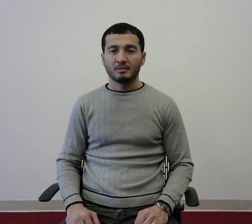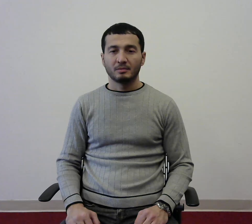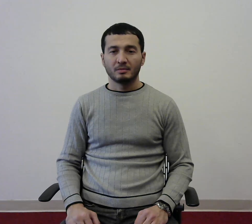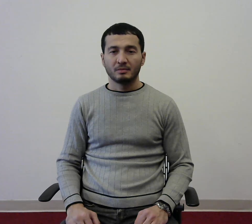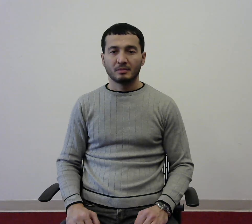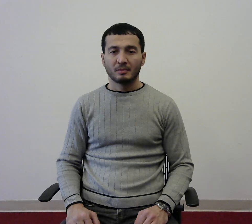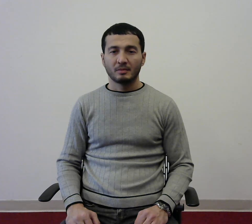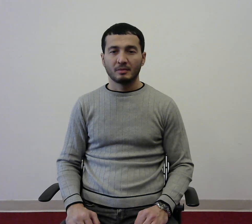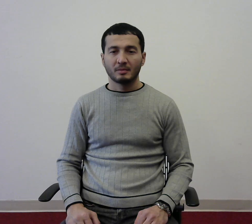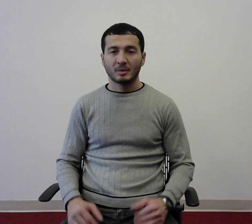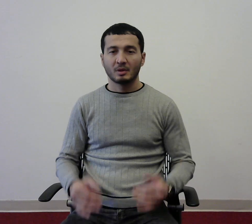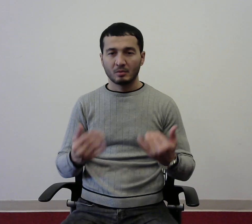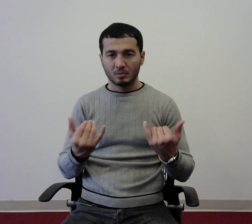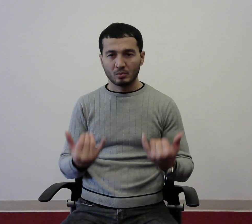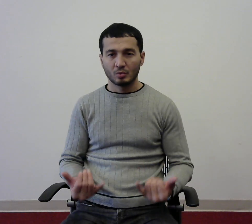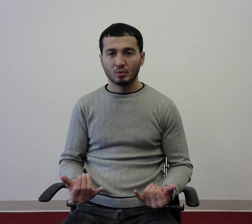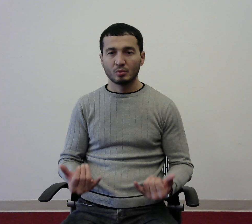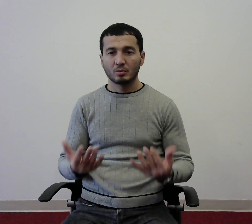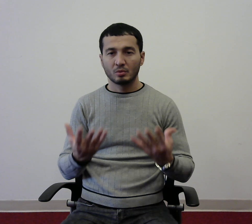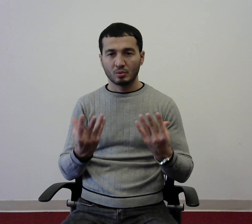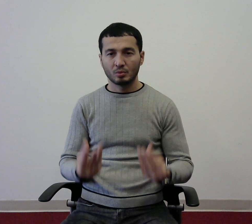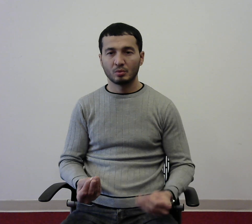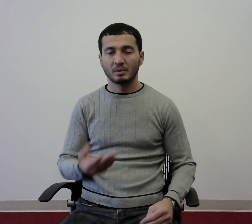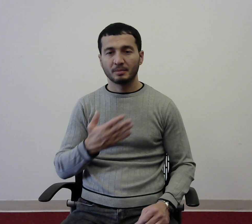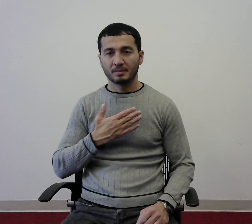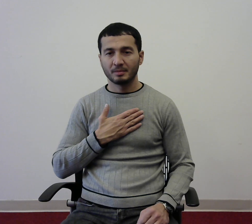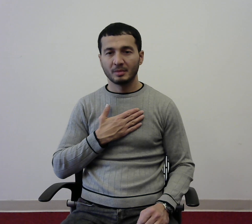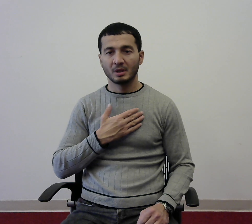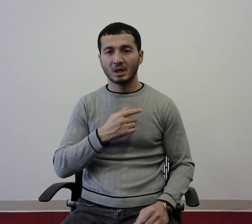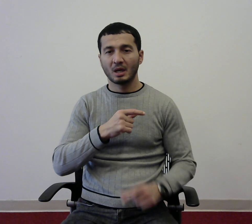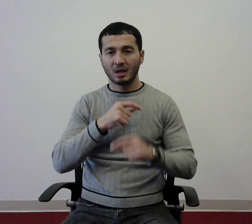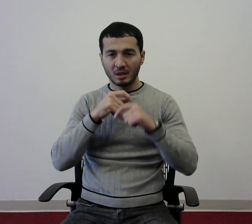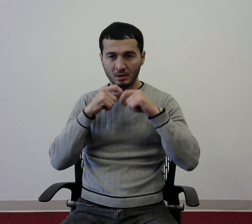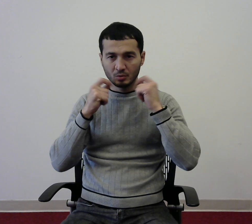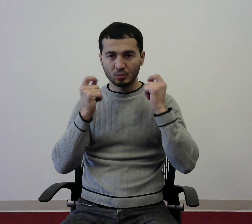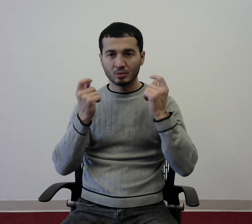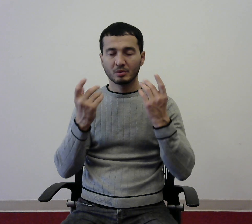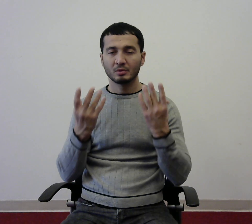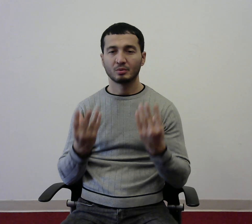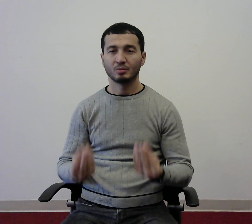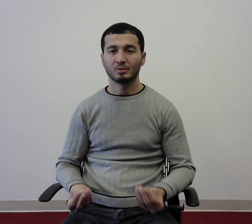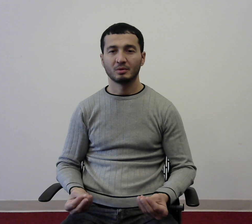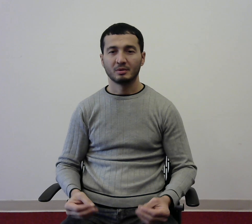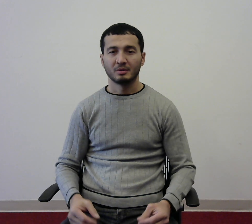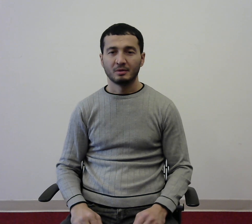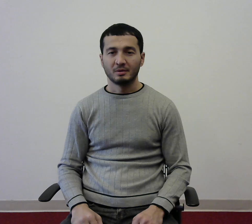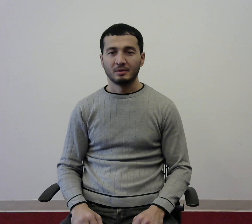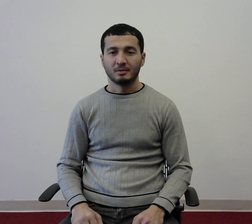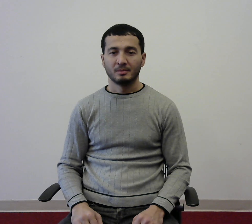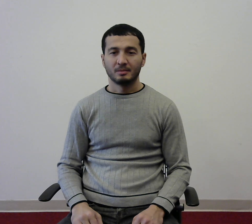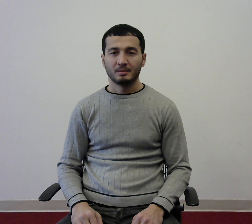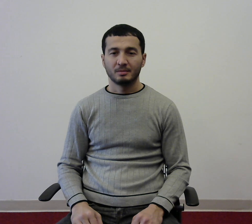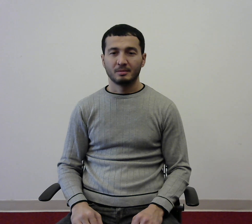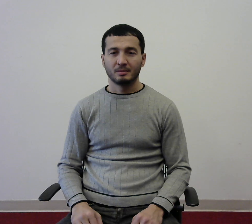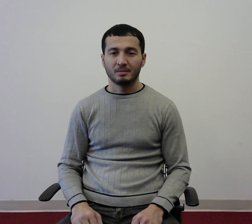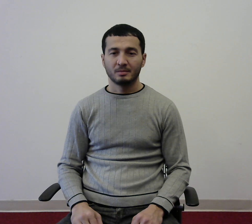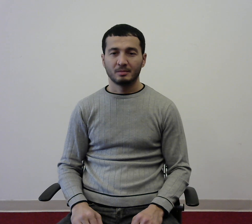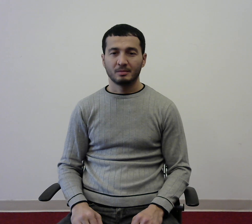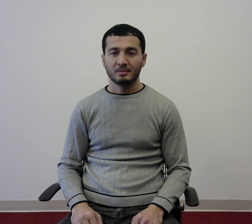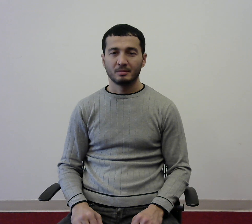Bayram münasibətilə sizi təbrik edirəm